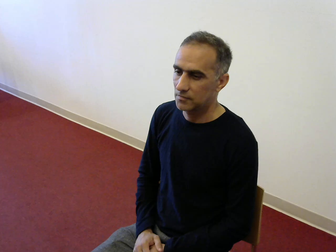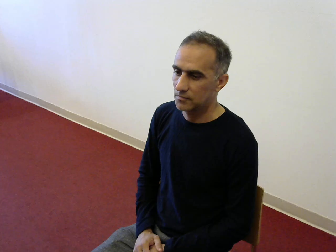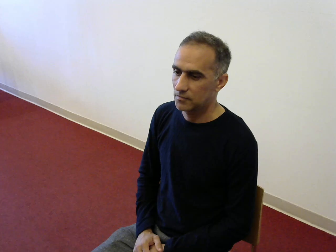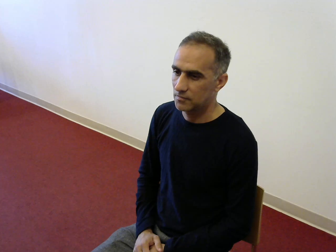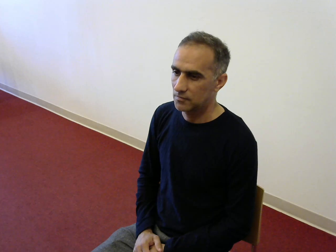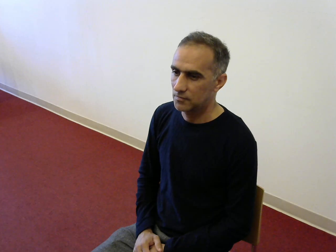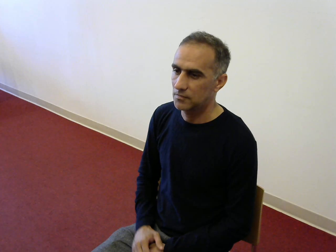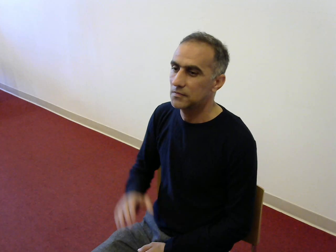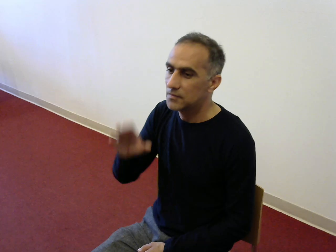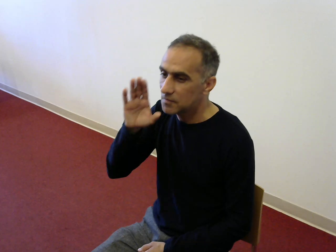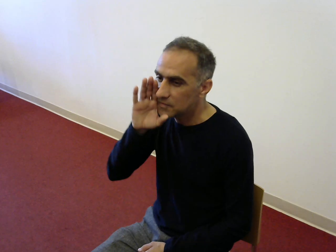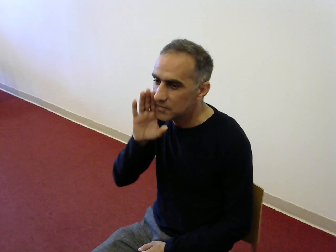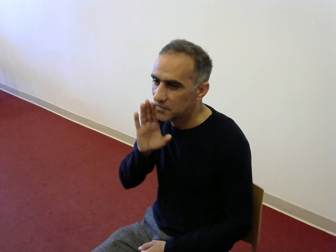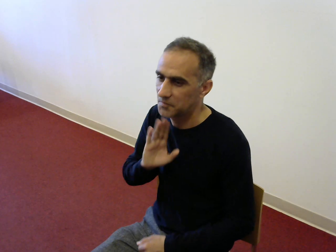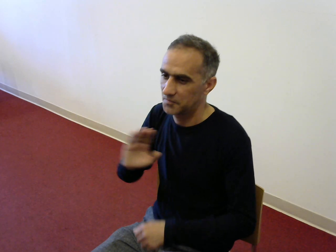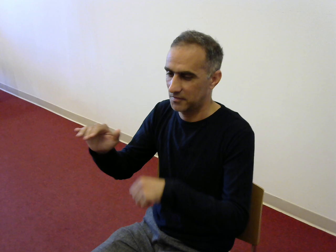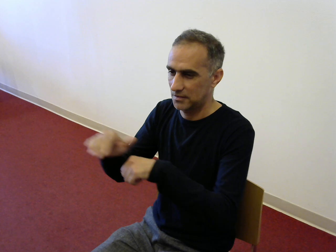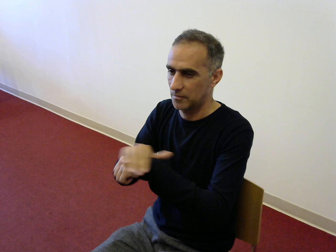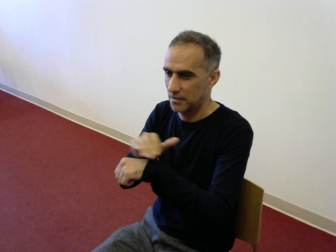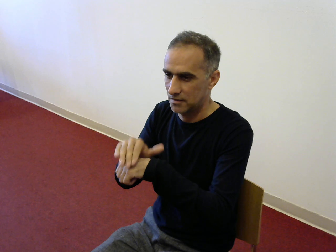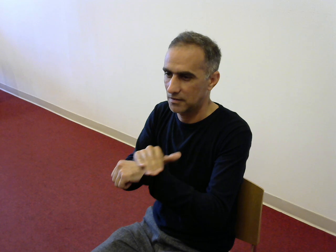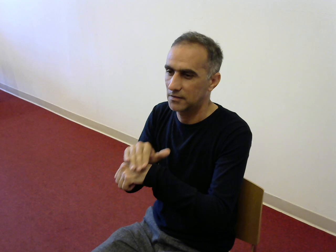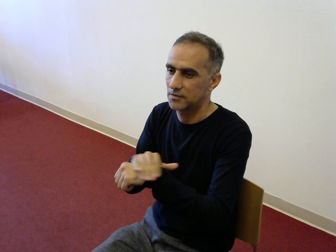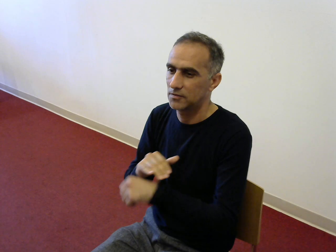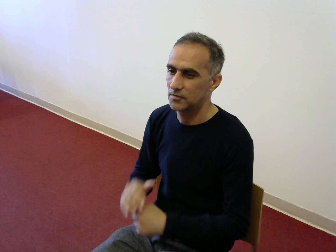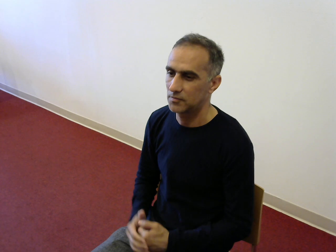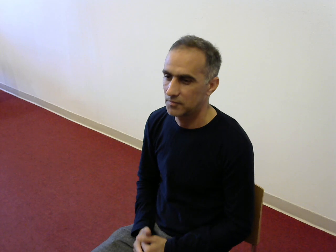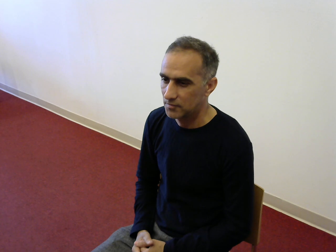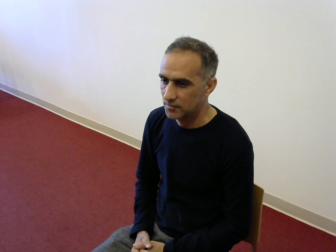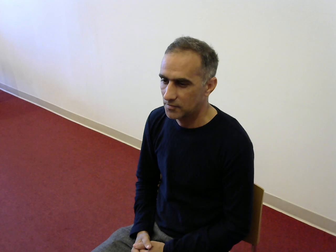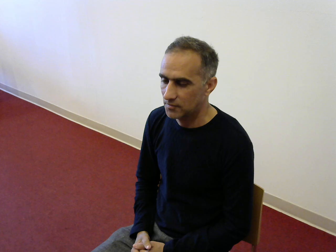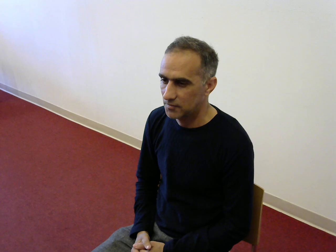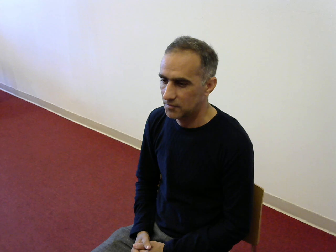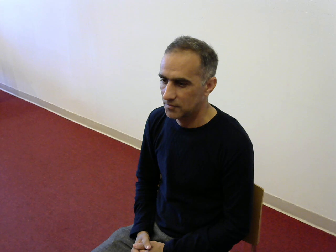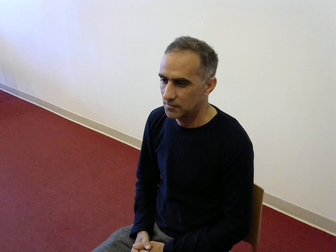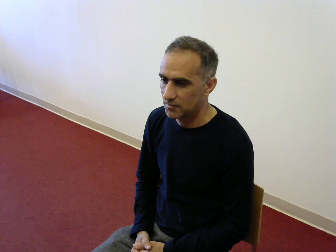Sabahınız xeyir